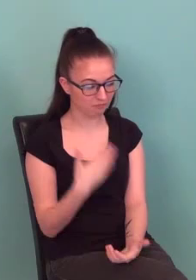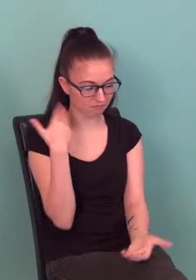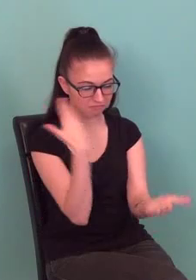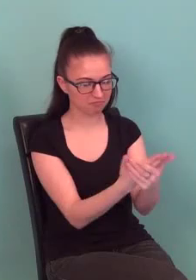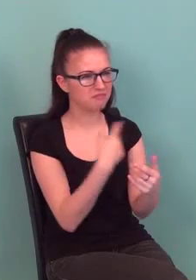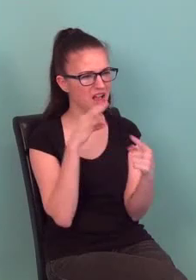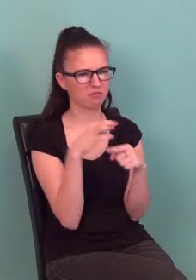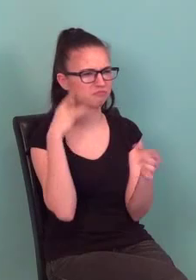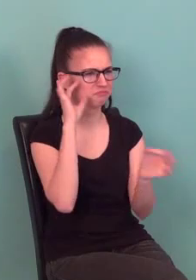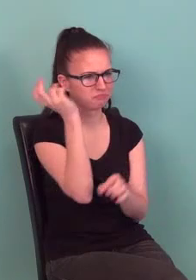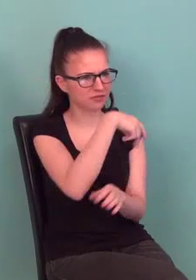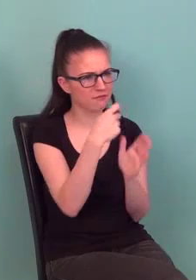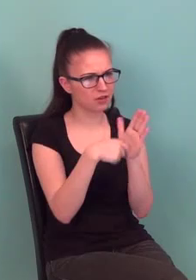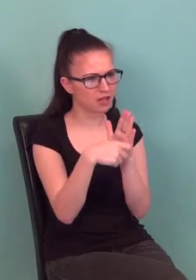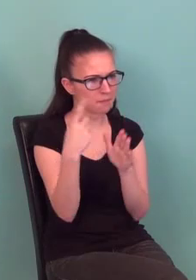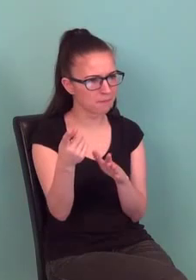Ja proponuję, bo akurat słyszałam o filmie.